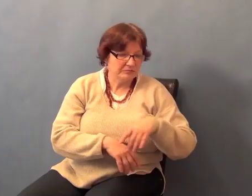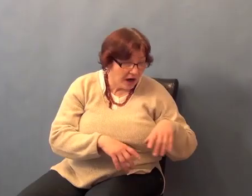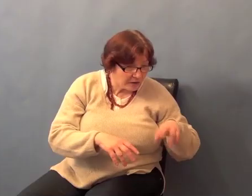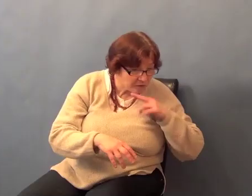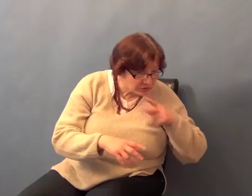Zobaczył rozsypane gruszki.